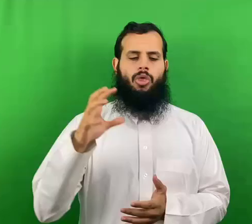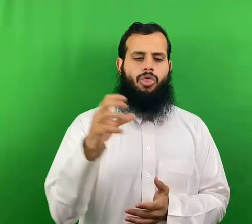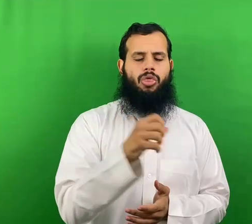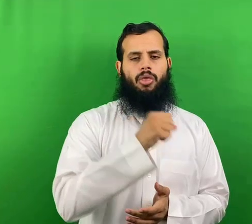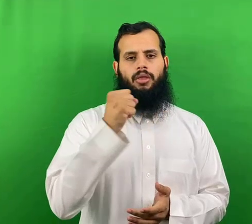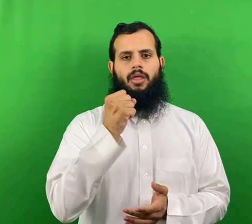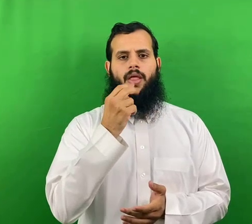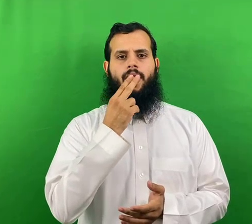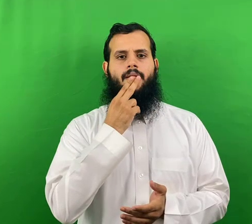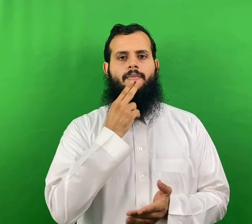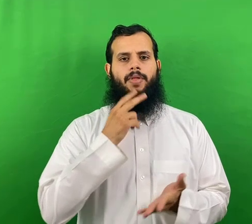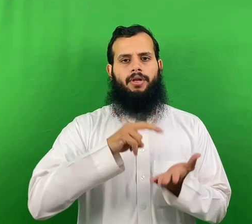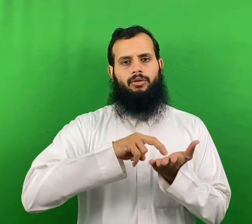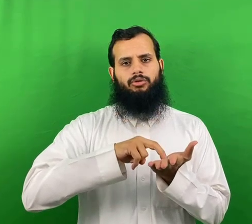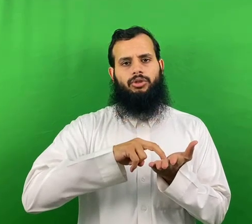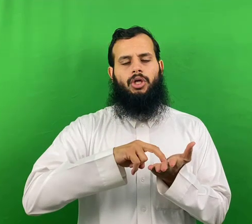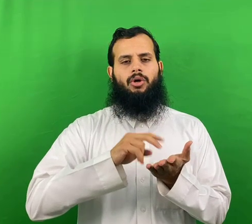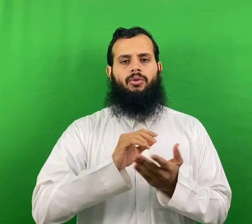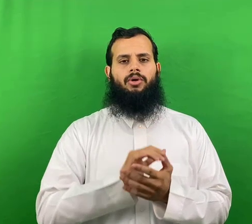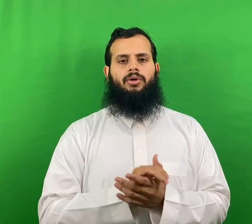خذ بناصيته للبر والتقوى